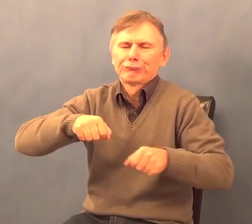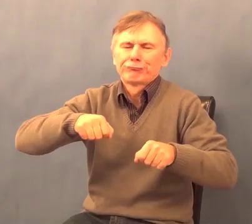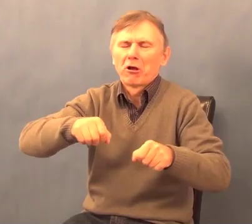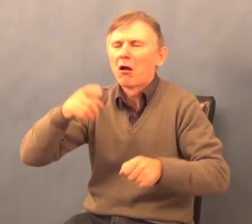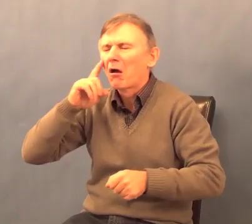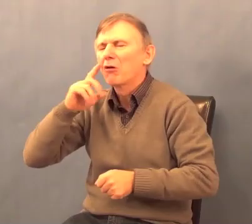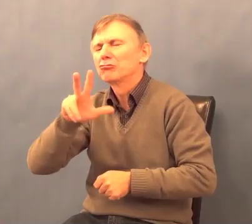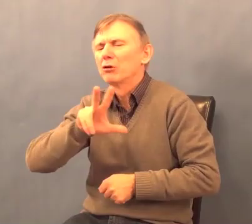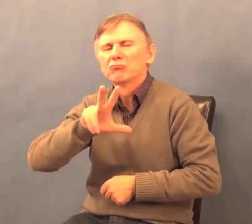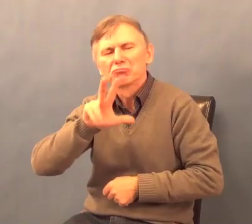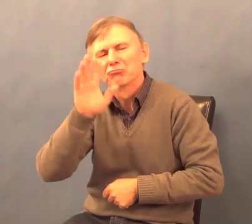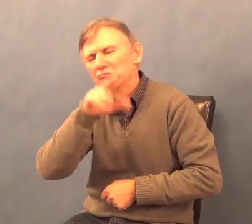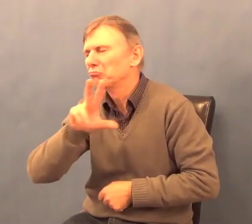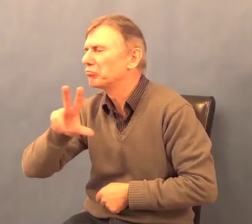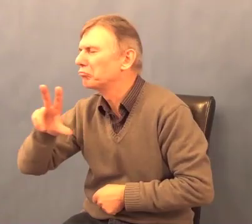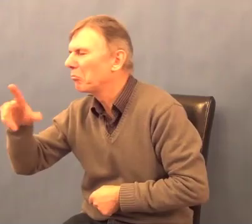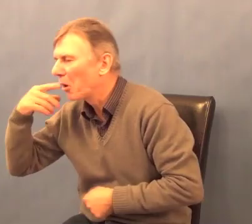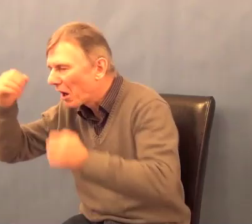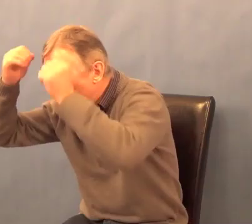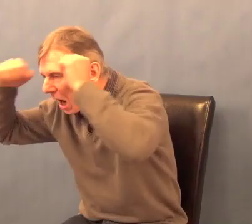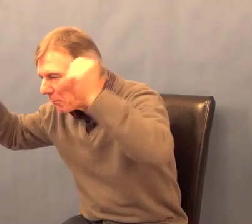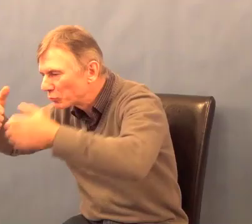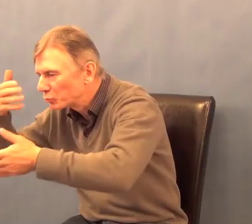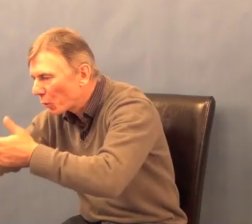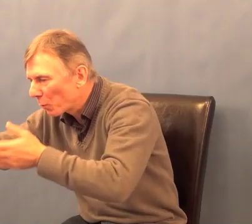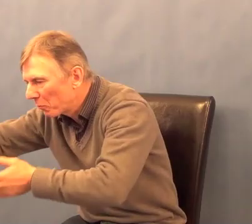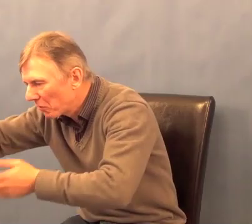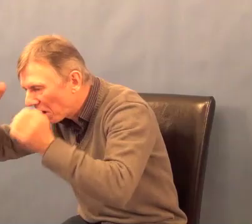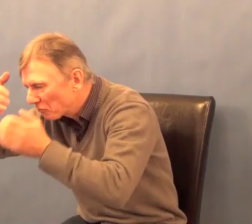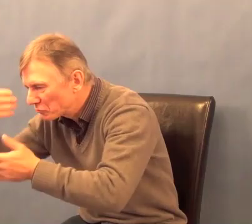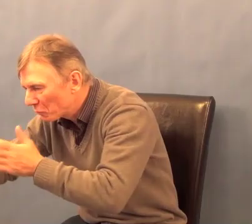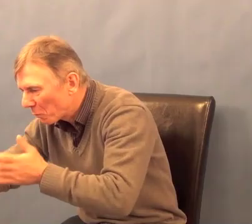Trzech chłopców poszło w drugą stronę, ale na ziemi zauważyli kapelusz, ktoś go zgubił.